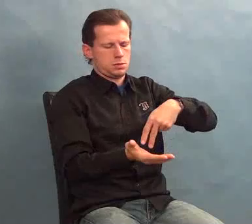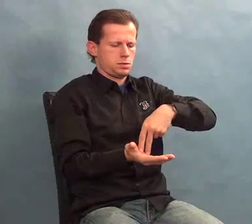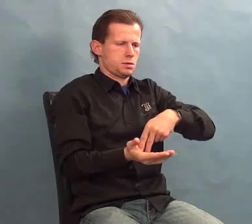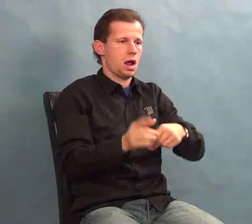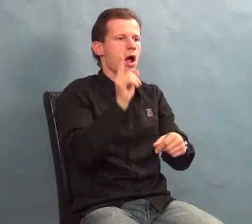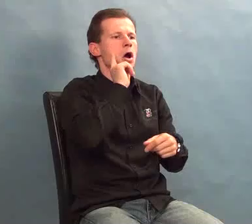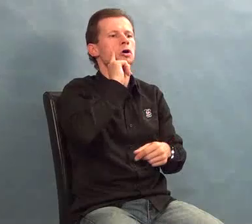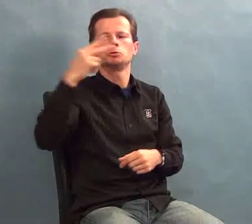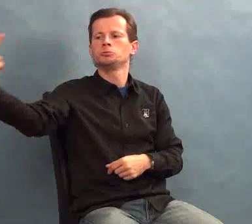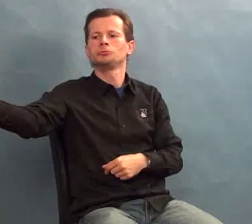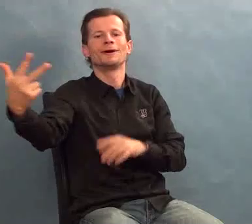Trzech chłopaków przechodzi obok niego z uśmiechem na twarzy.